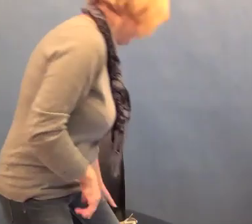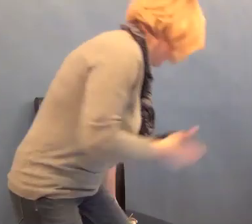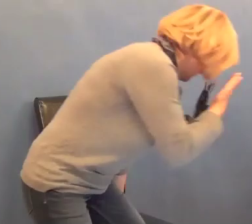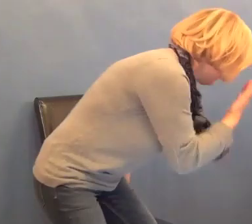Wiem.